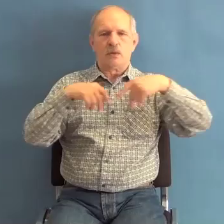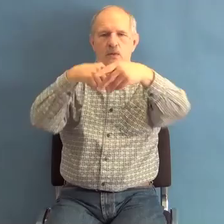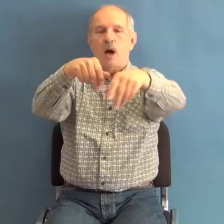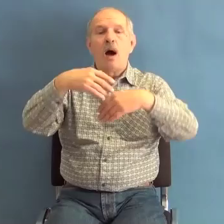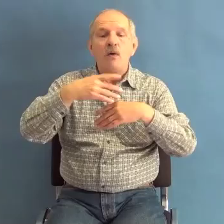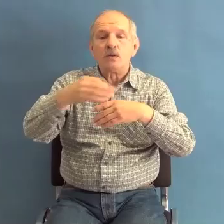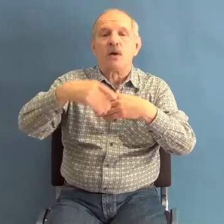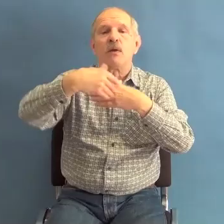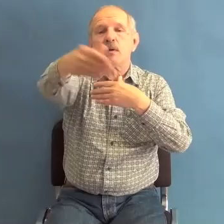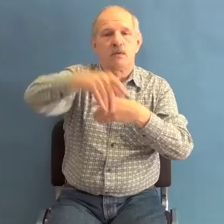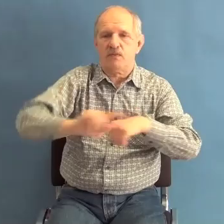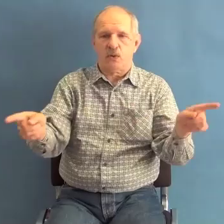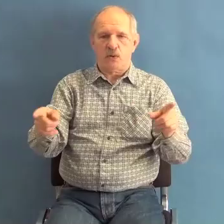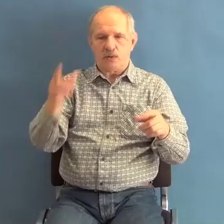Nie wolno iść do przodu, za znak.